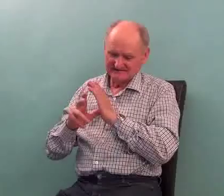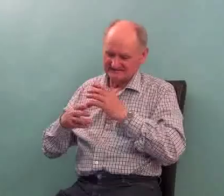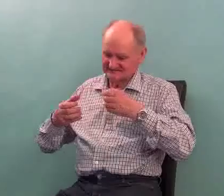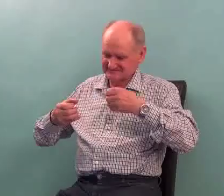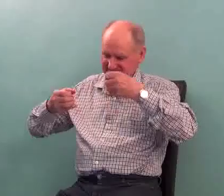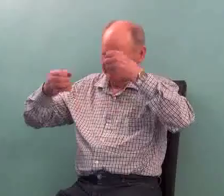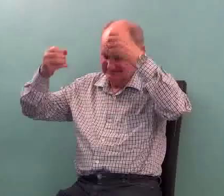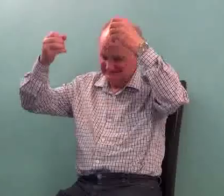Dwie wieże.